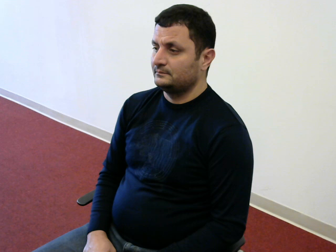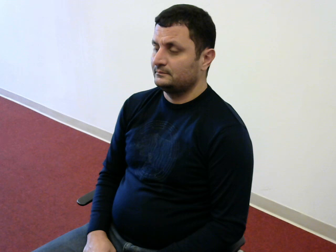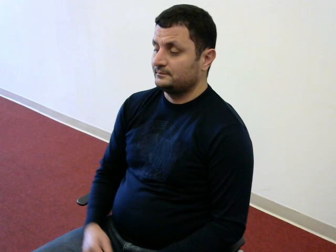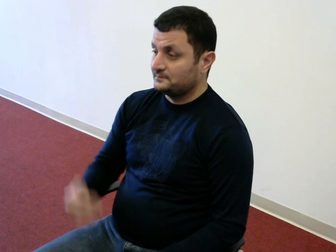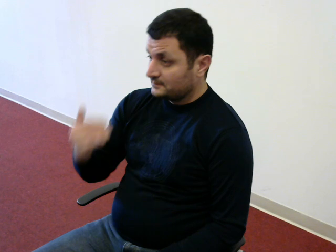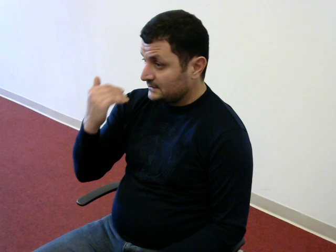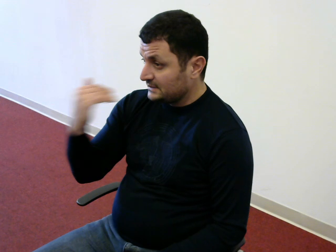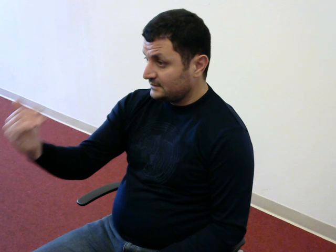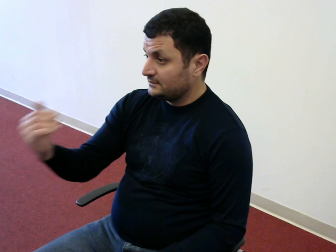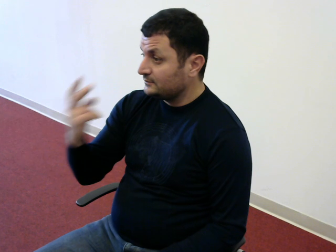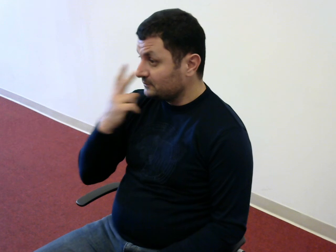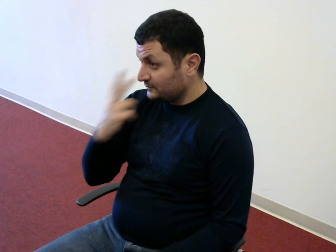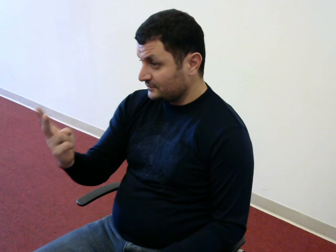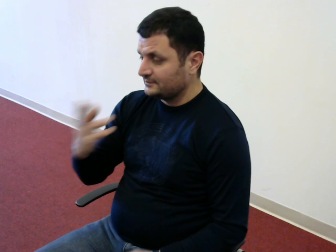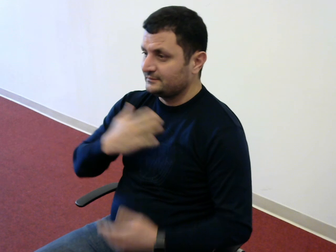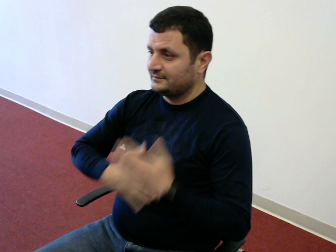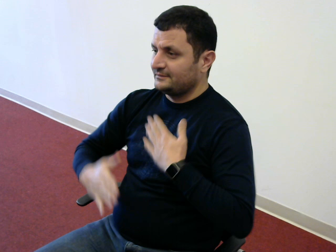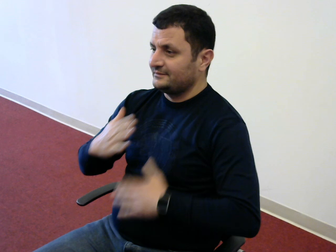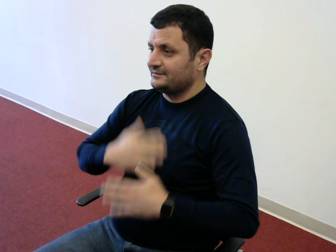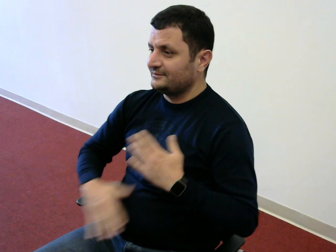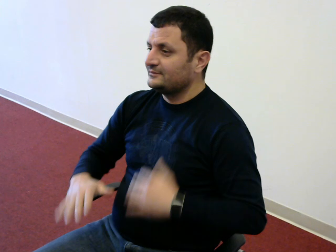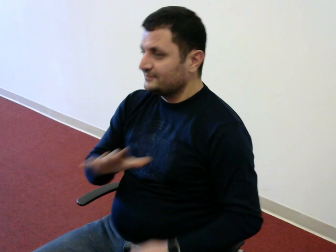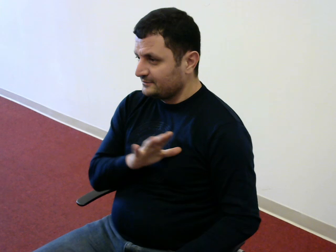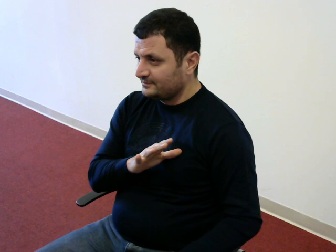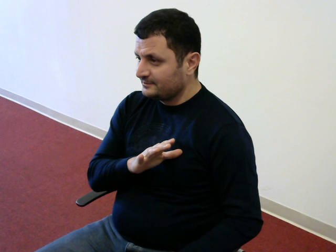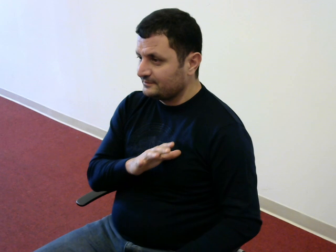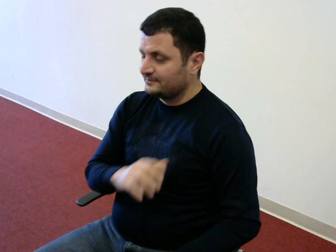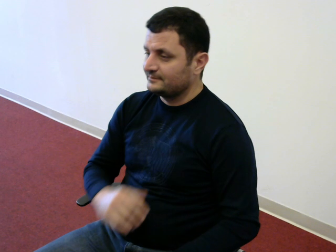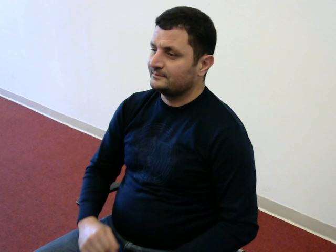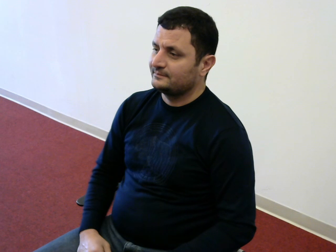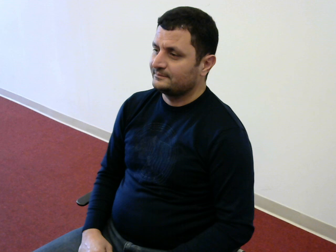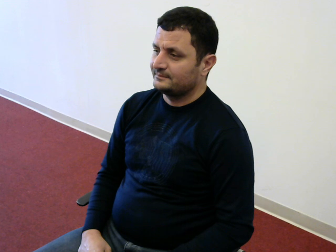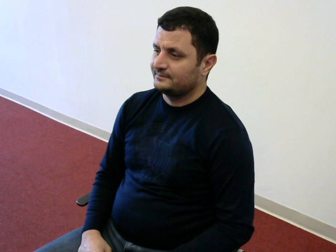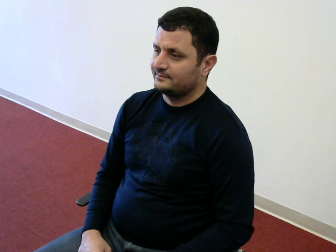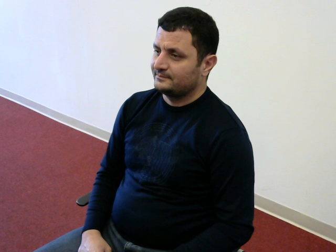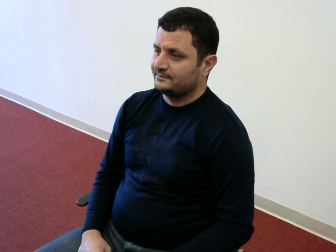Sizi görməyimə şad oldum